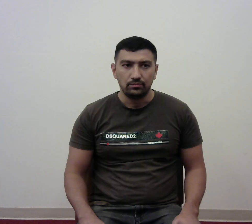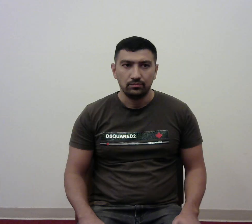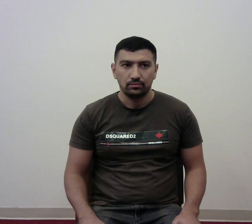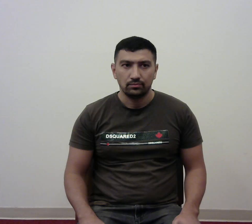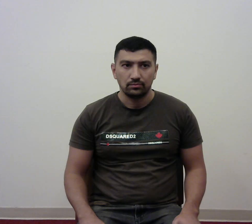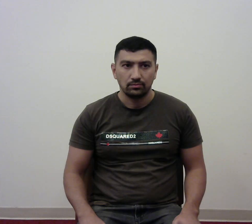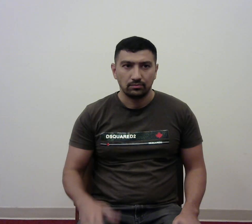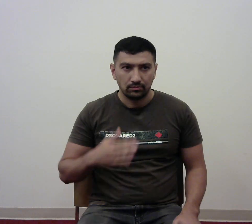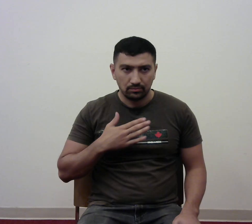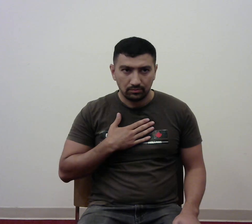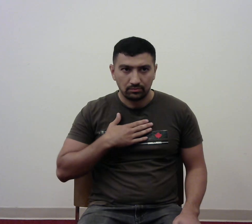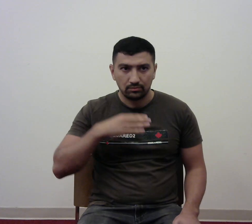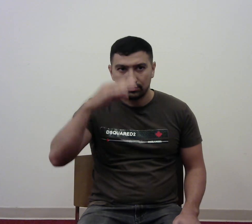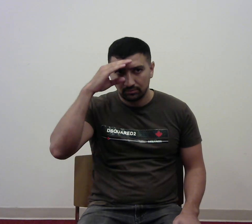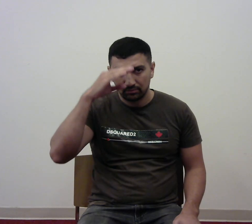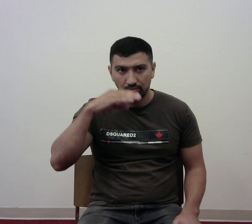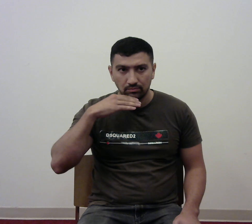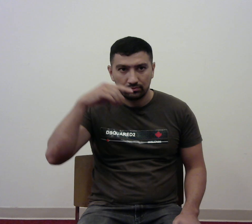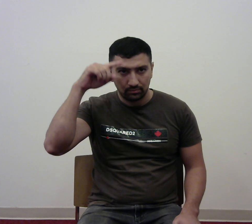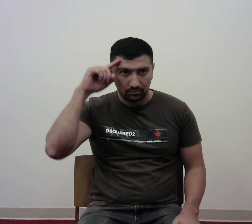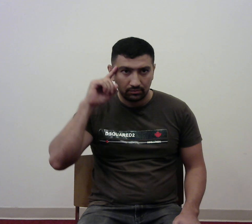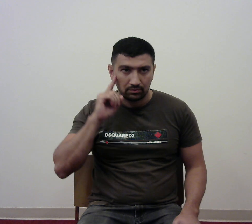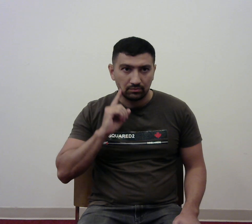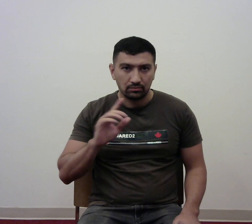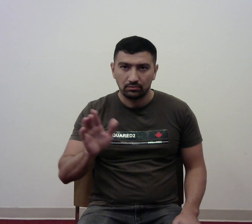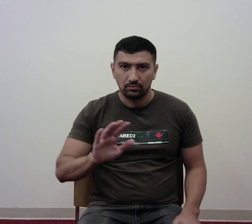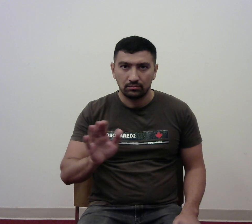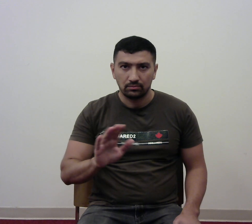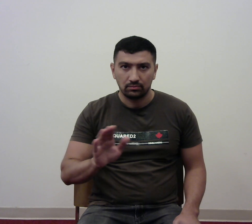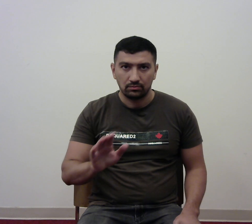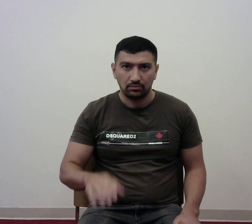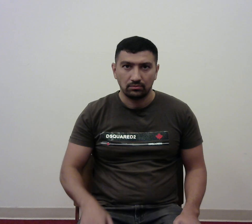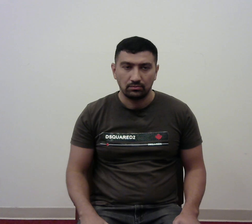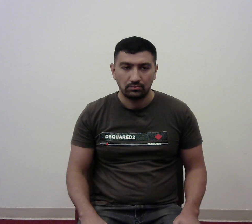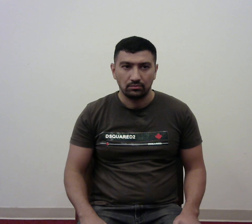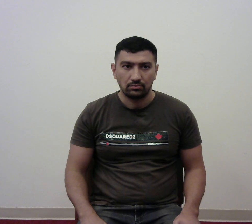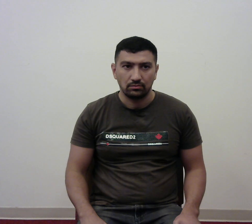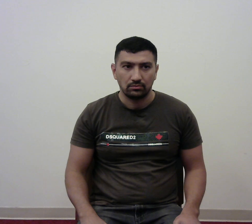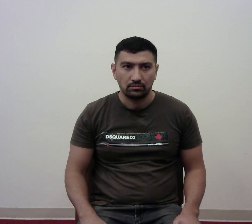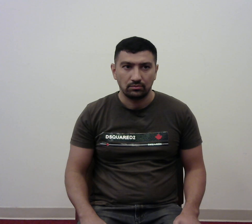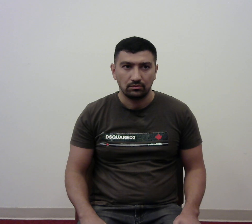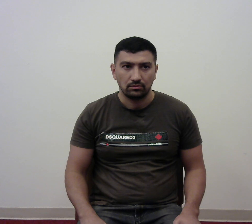Mənim atam azərbaycanlı deyil